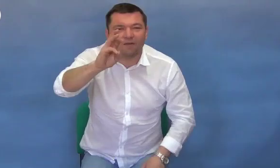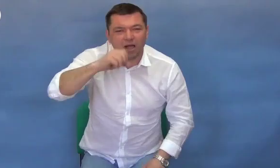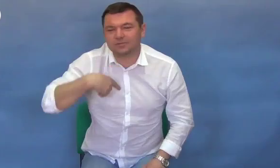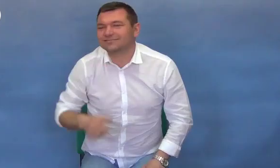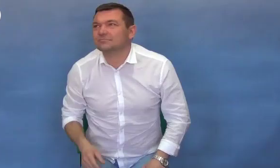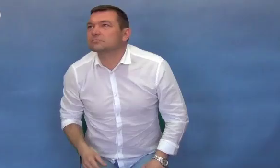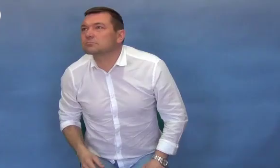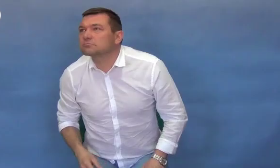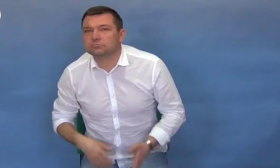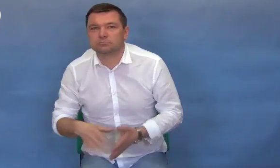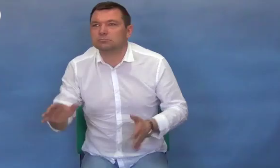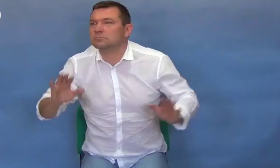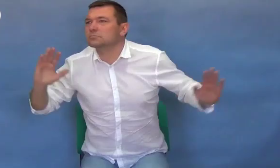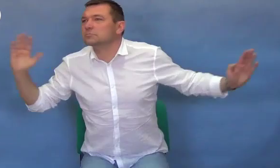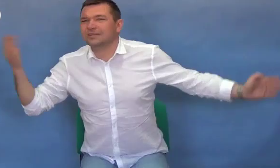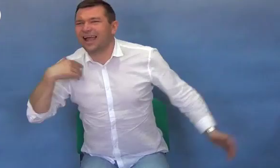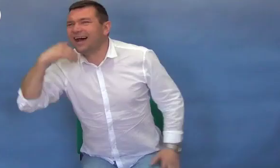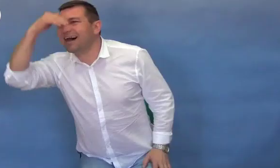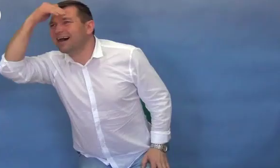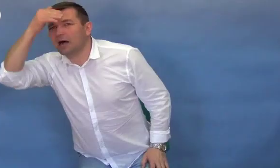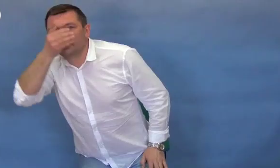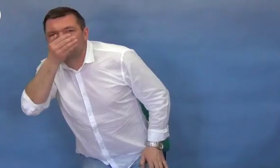Rozglądałem się, a tam niczego nie było.